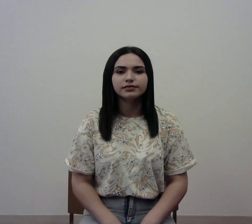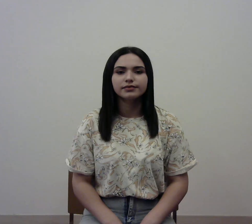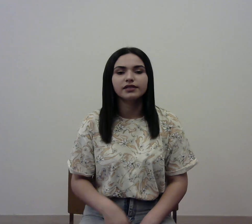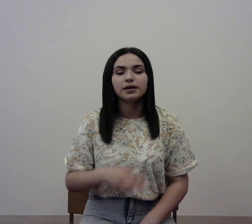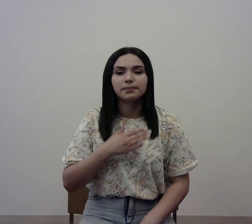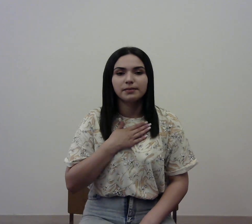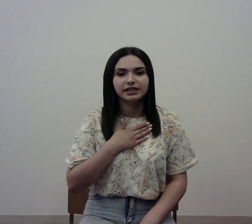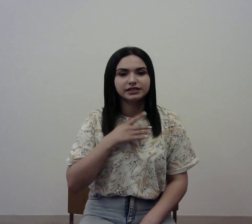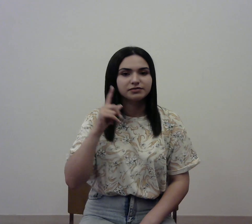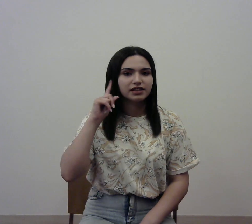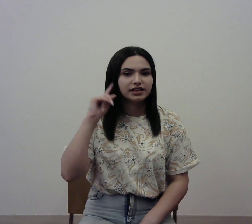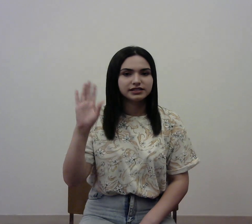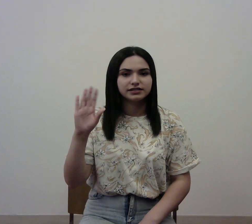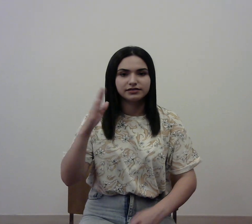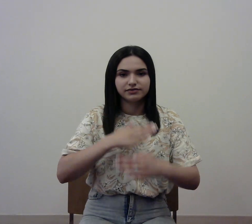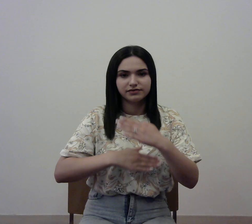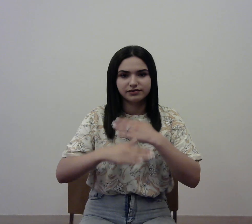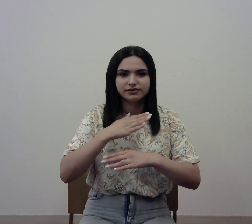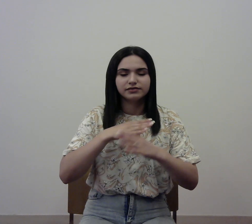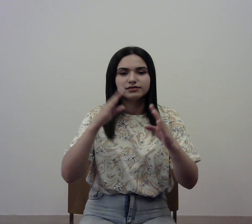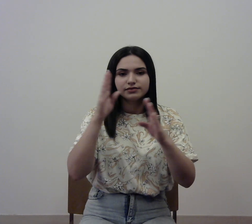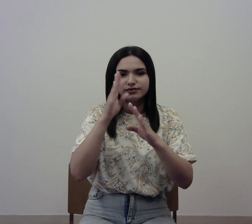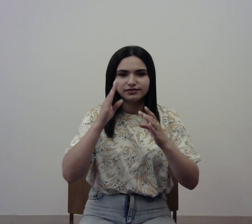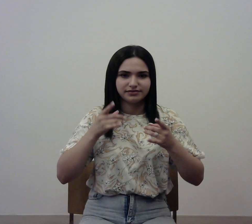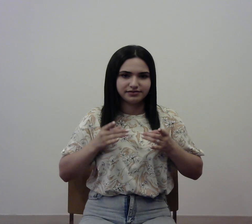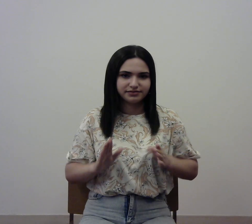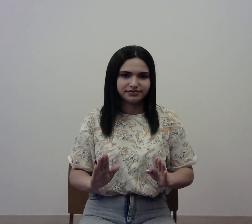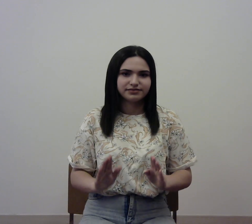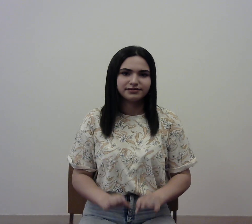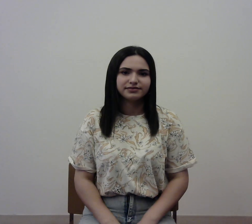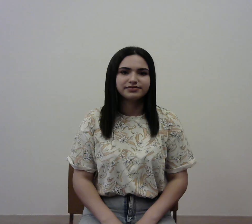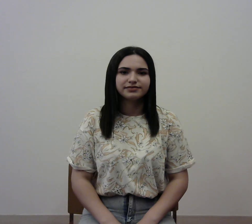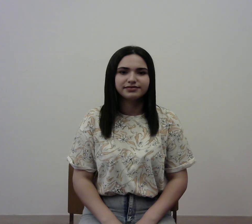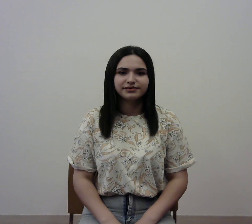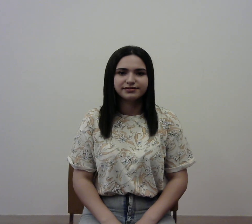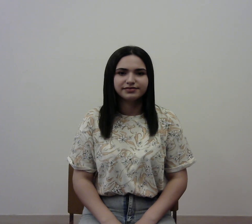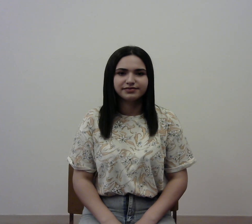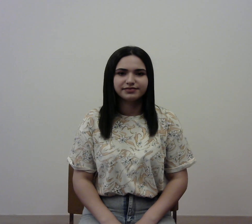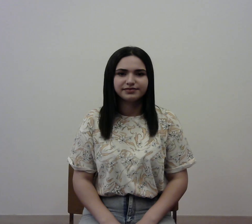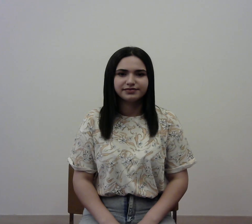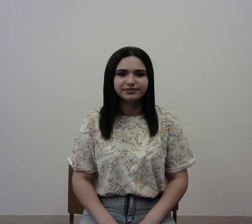Mənim eşitmə məhdudiyyətim anadangəlmədir